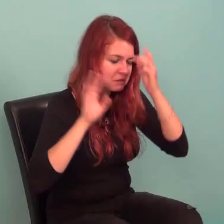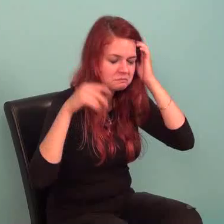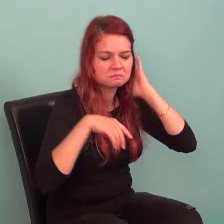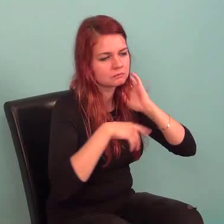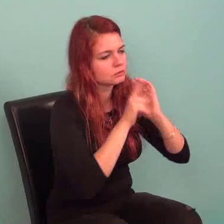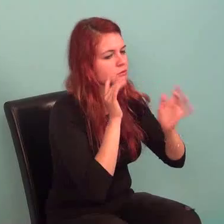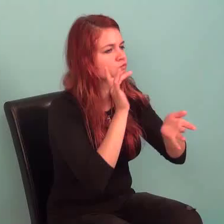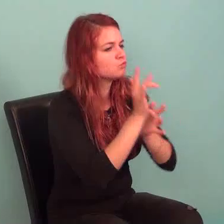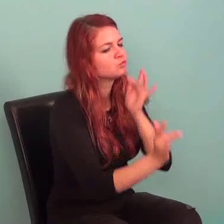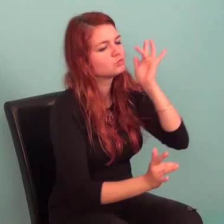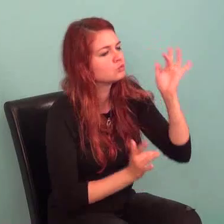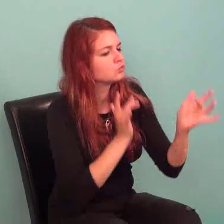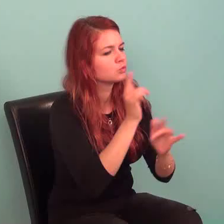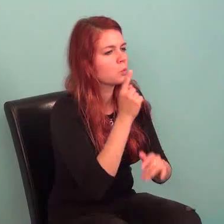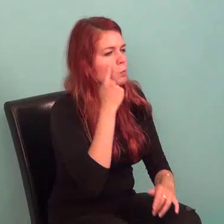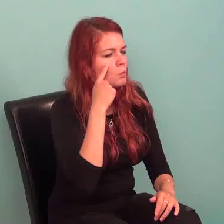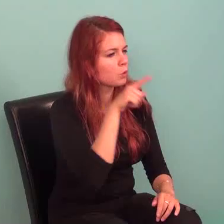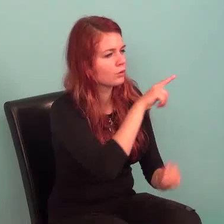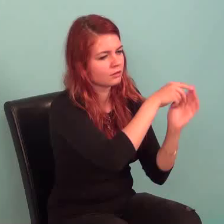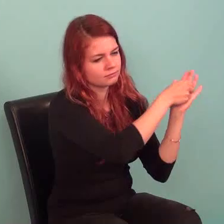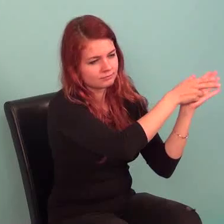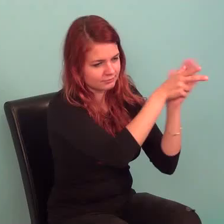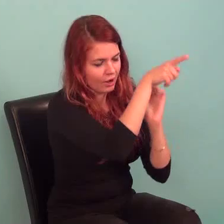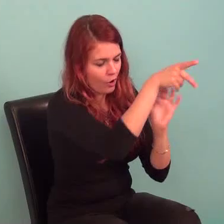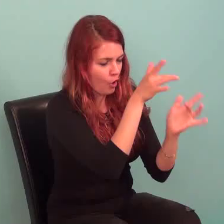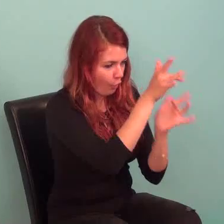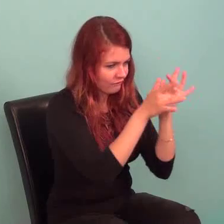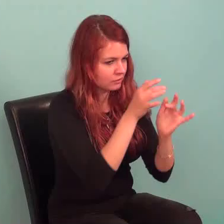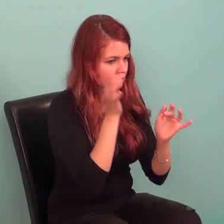Chłopak jedzie na rowerze i nagle zauważa coś, a kamera zostaje skierowana na dziewczynę jadącą na rowerze.